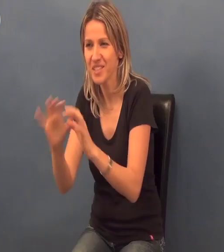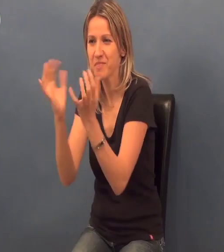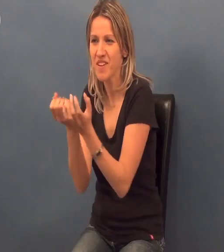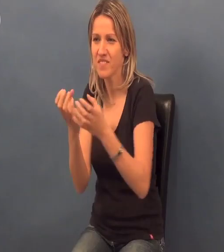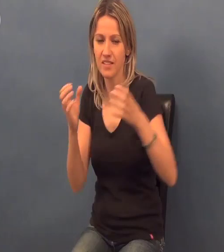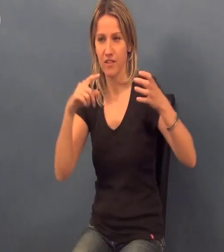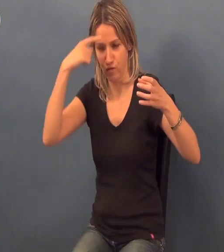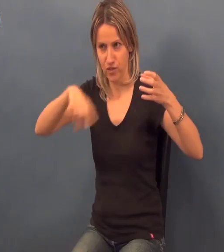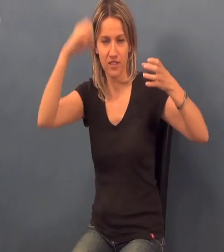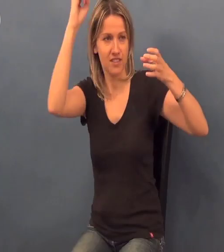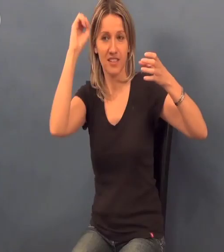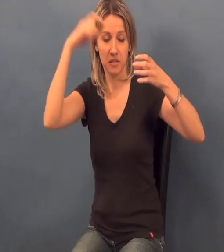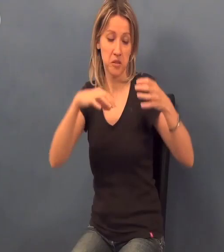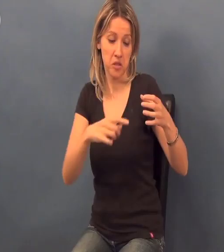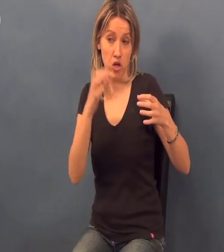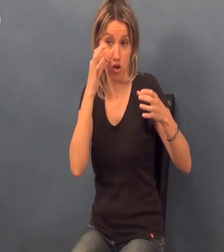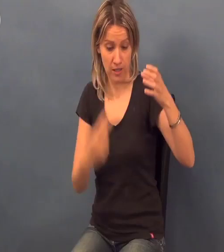I trzyma tę kulę nad otworem rury, którą wspina się kot.